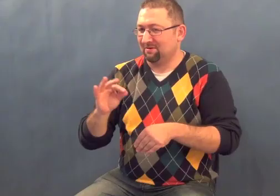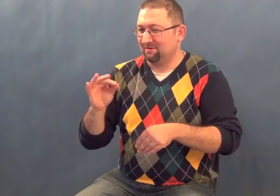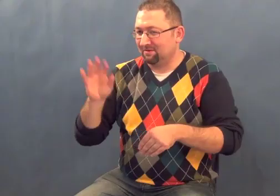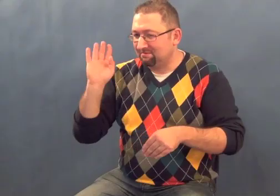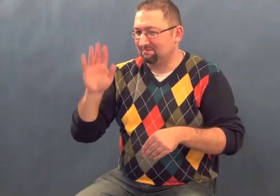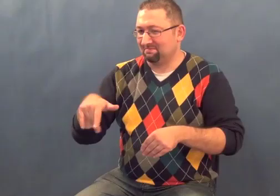Niech będzie.